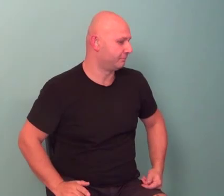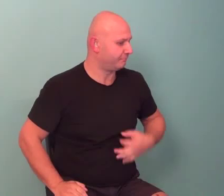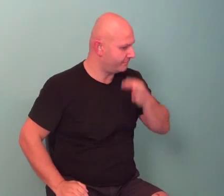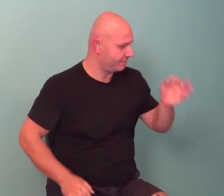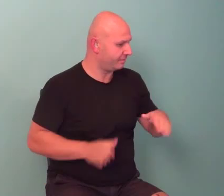Ja pytam...